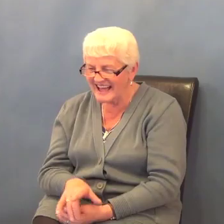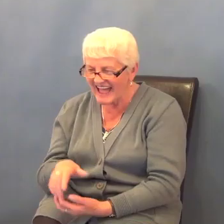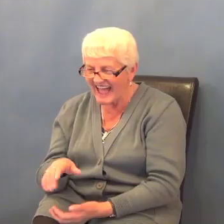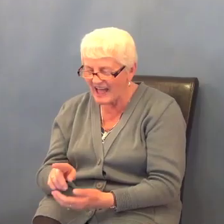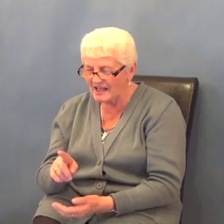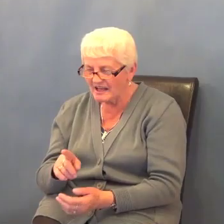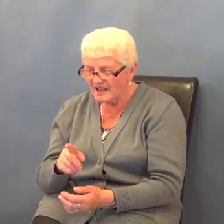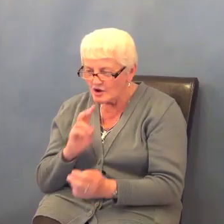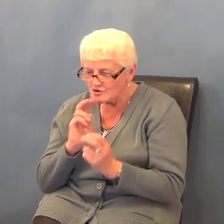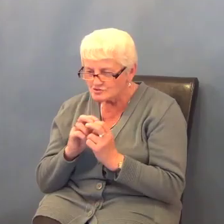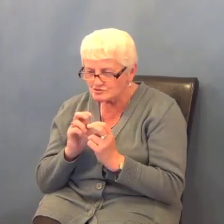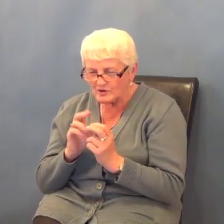Szczekał na szczura.